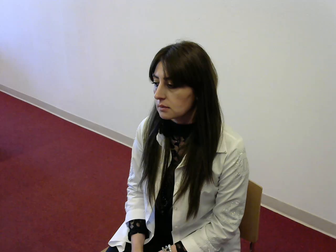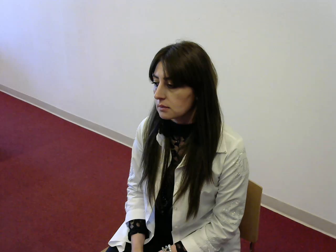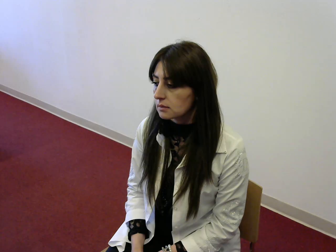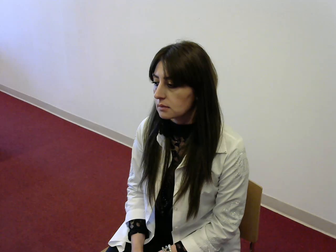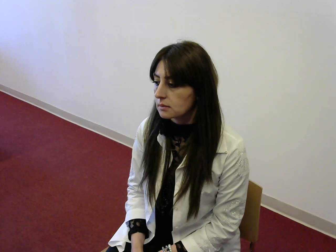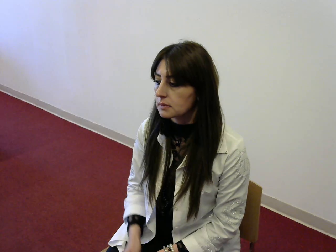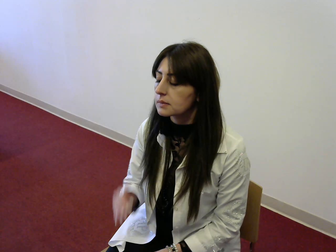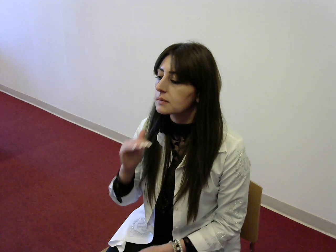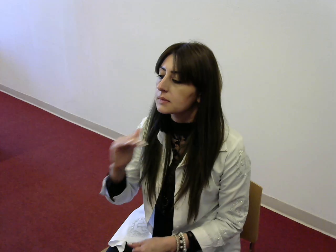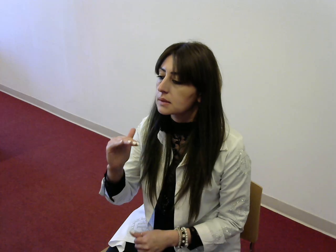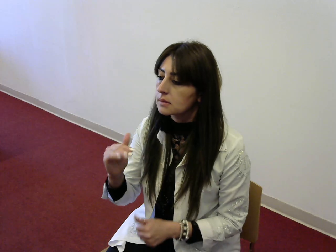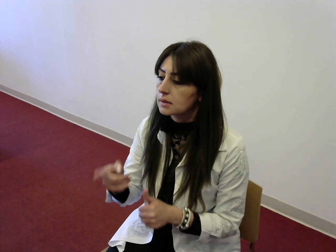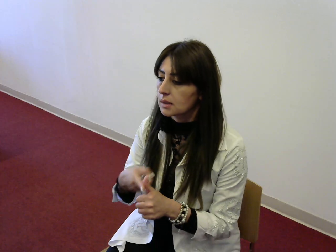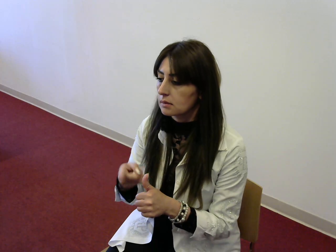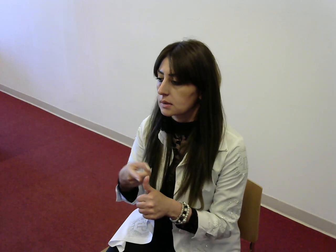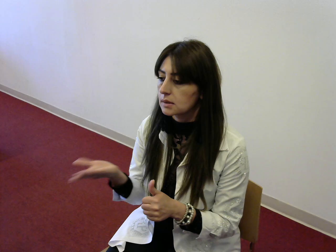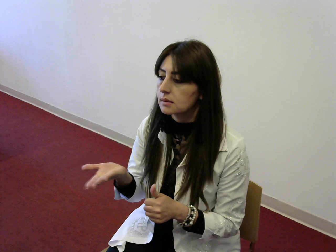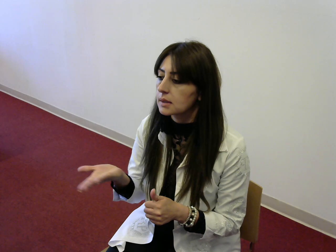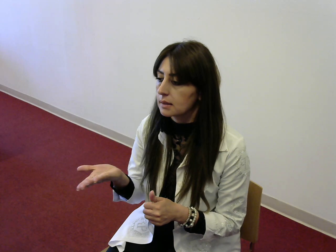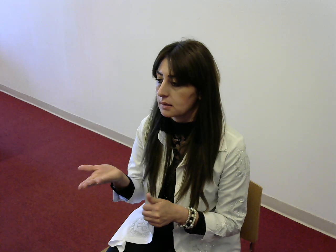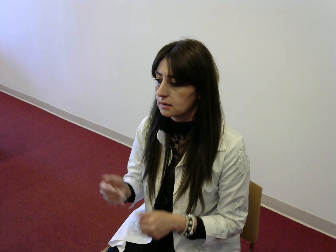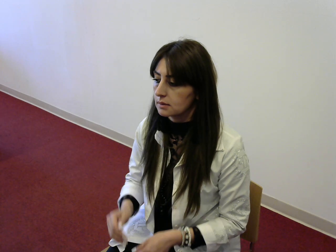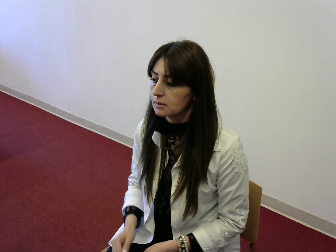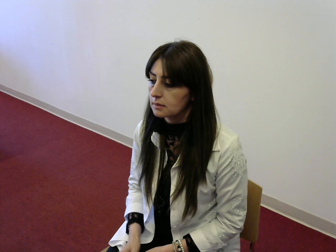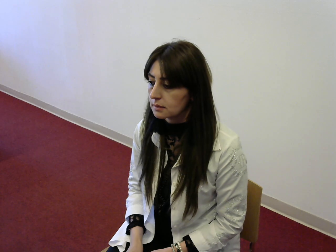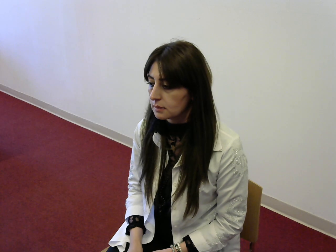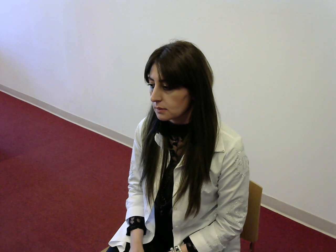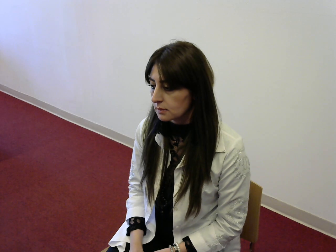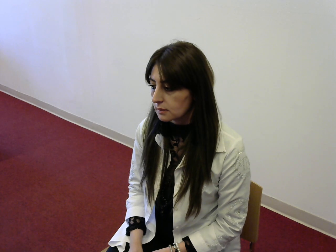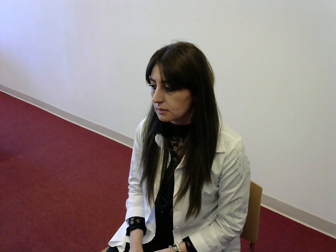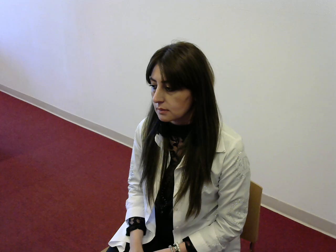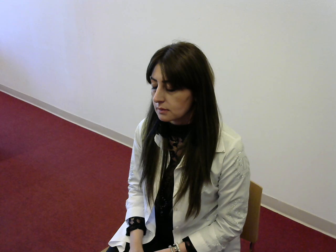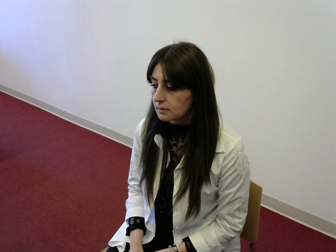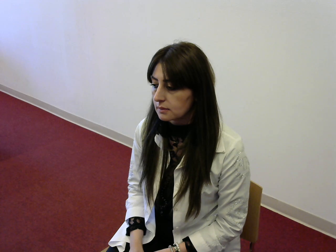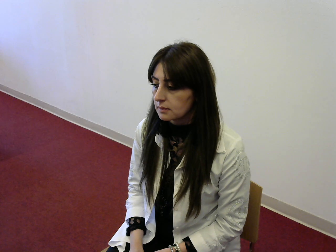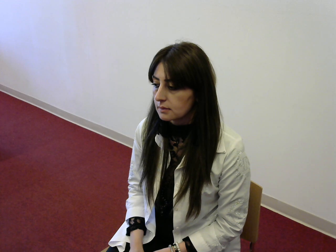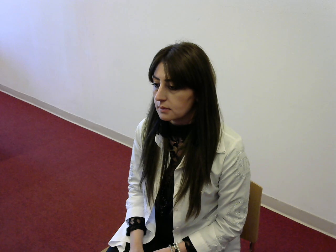Sizin adınız nədir?